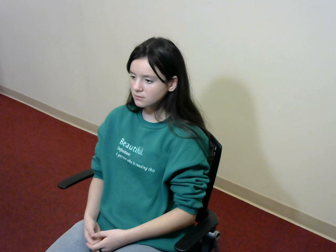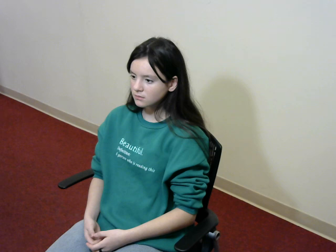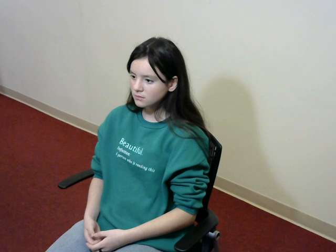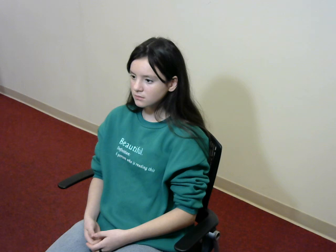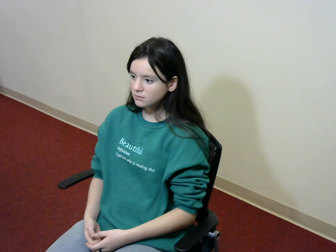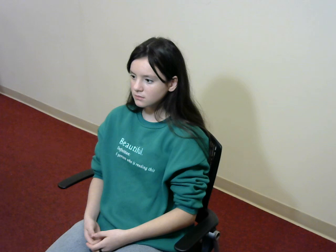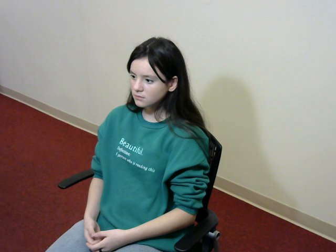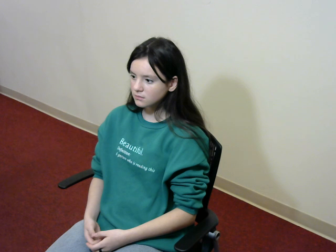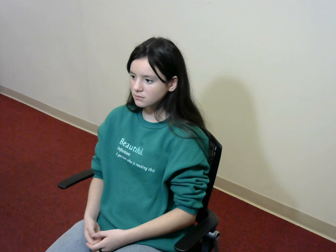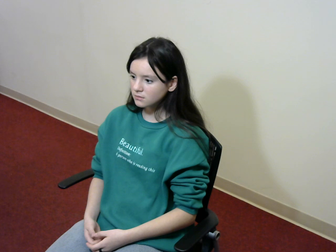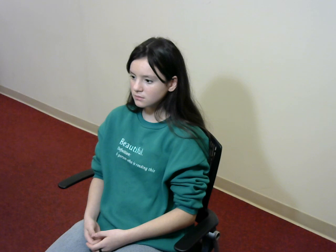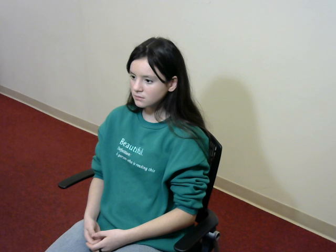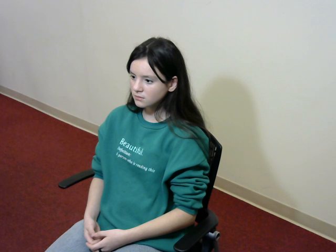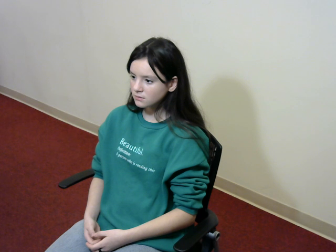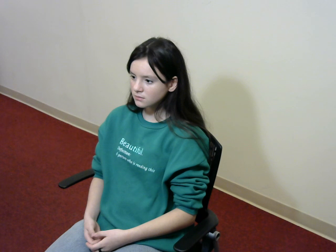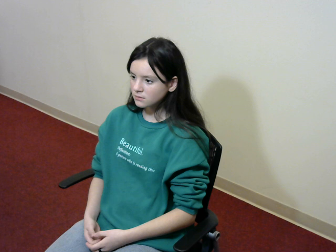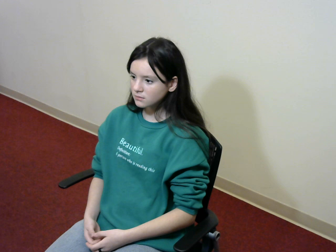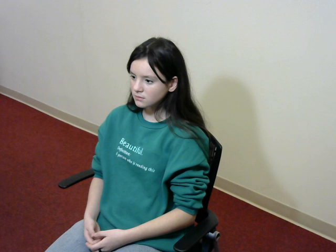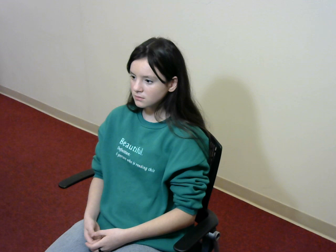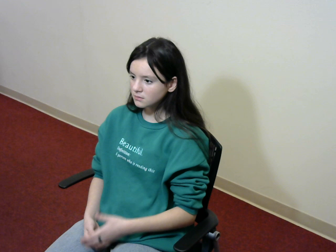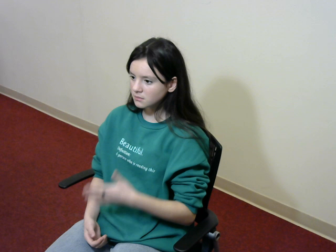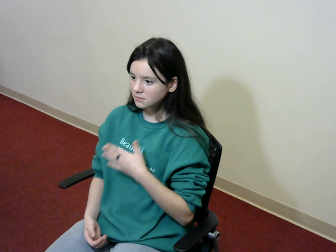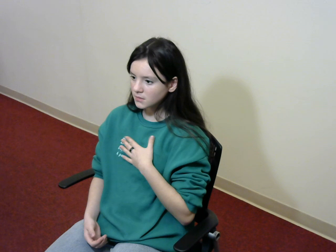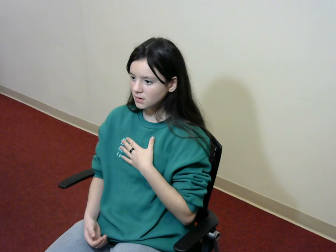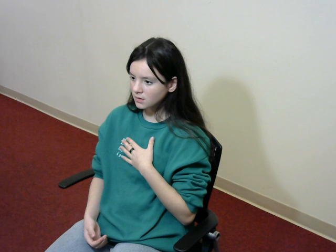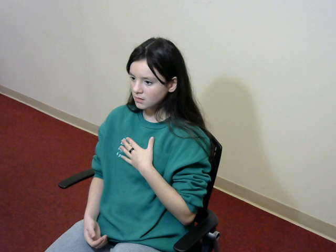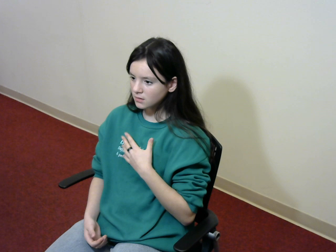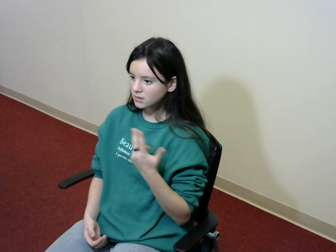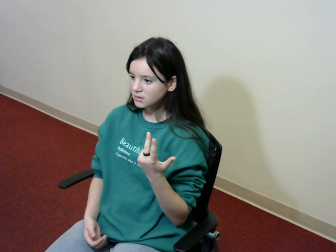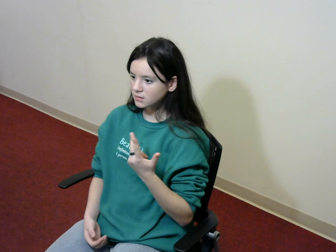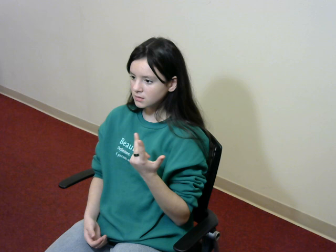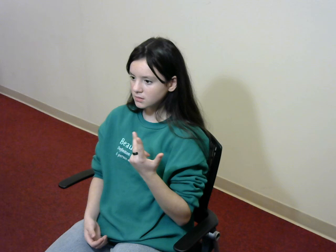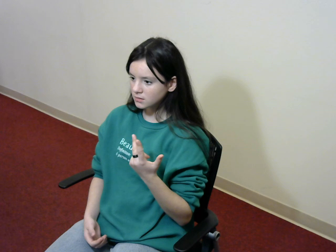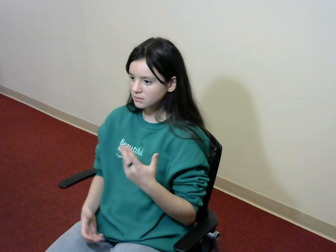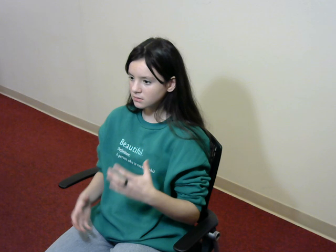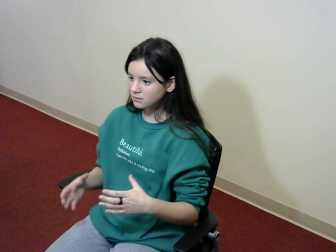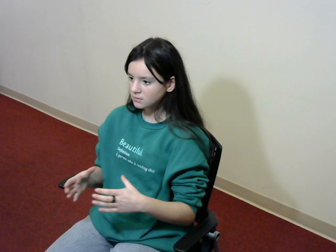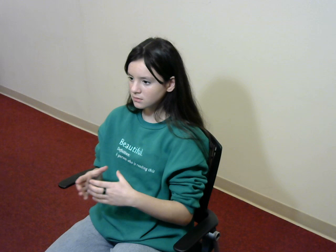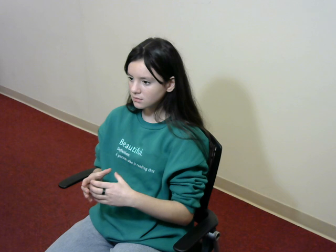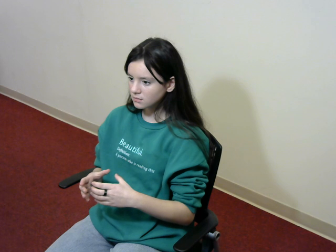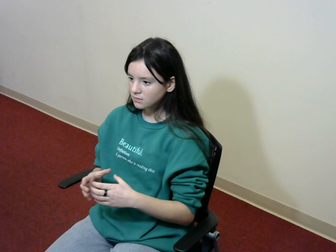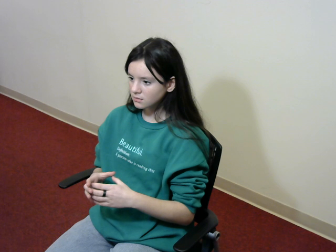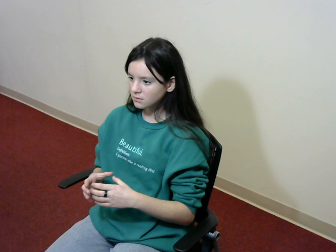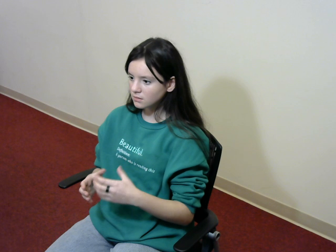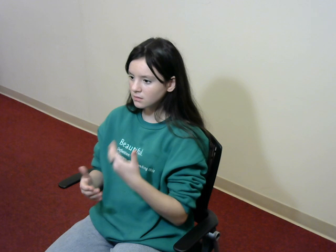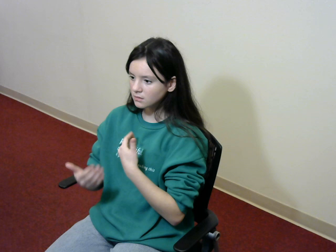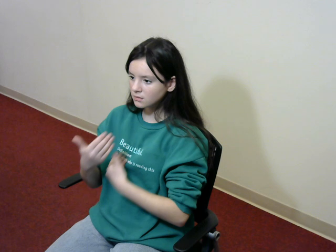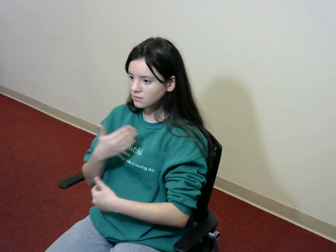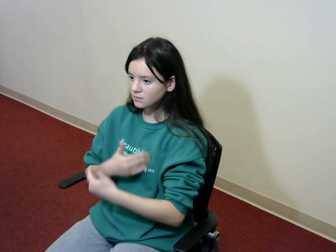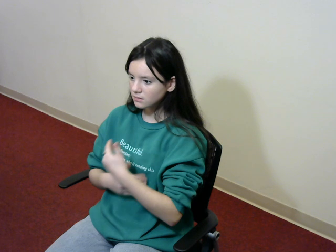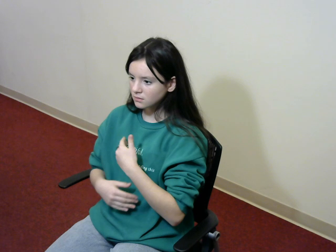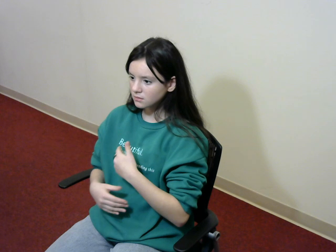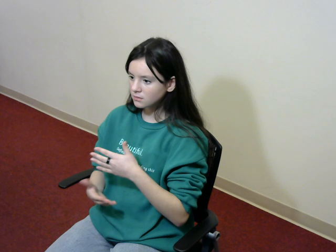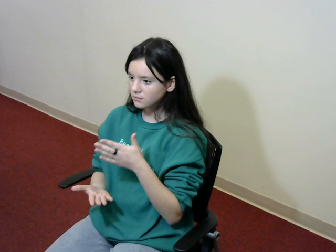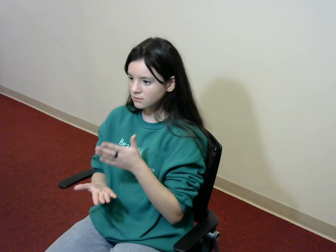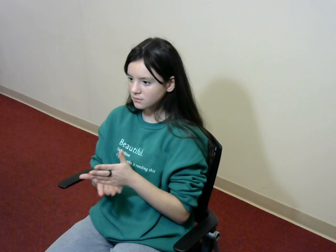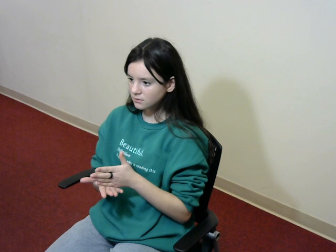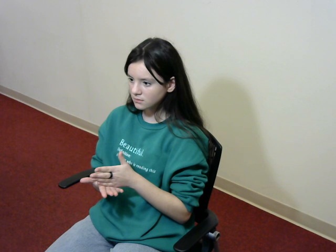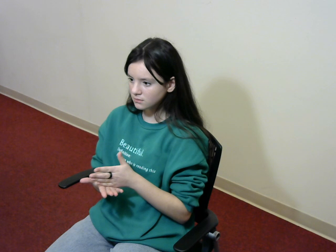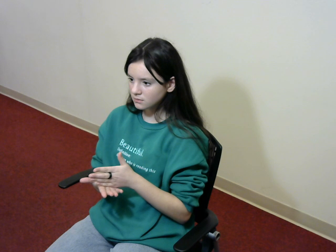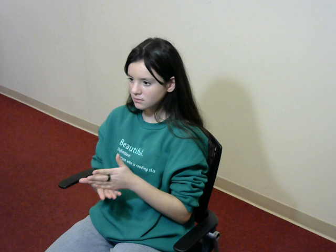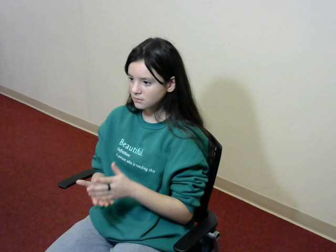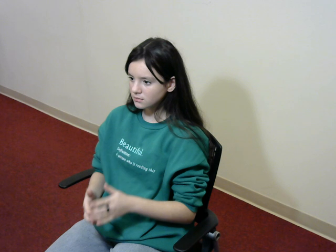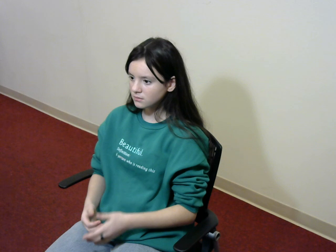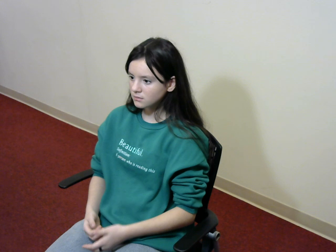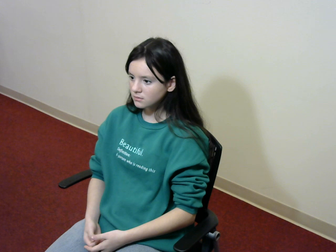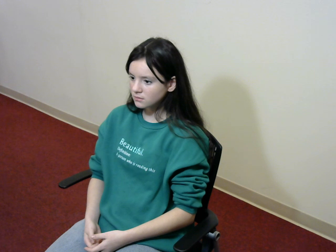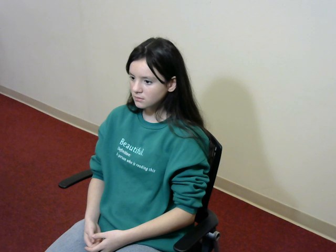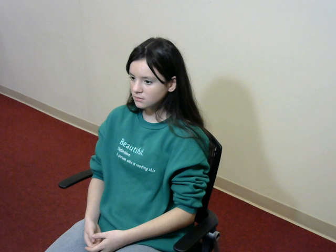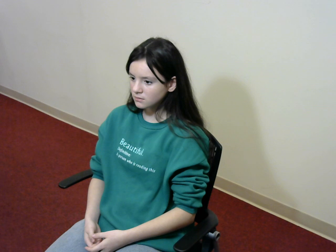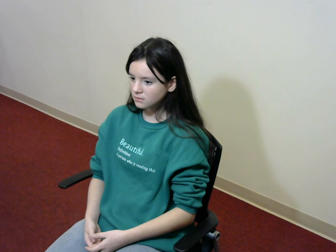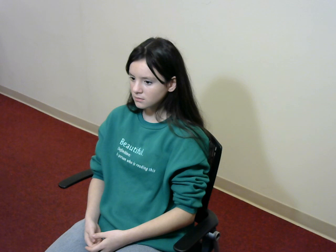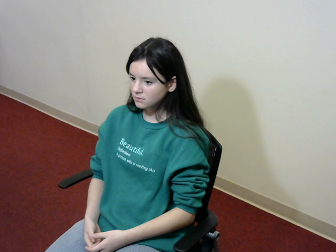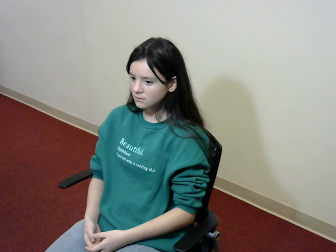Mənim üçünücü dərəcə əlilliyim var